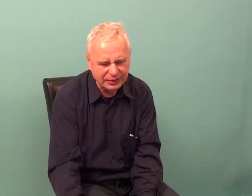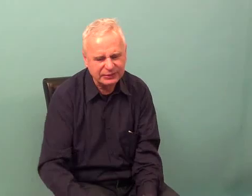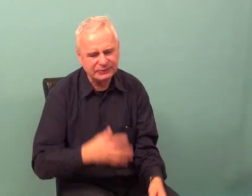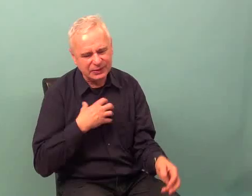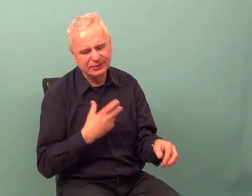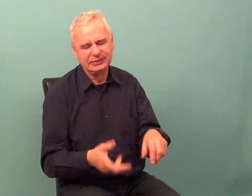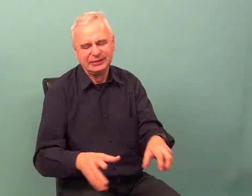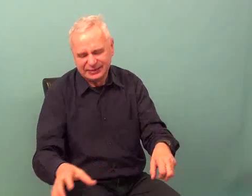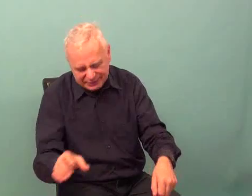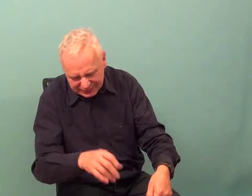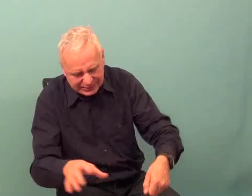Zaczął zbierać gruszki do kosza.